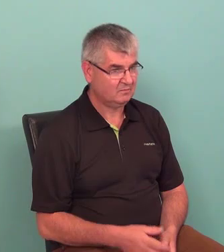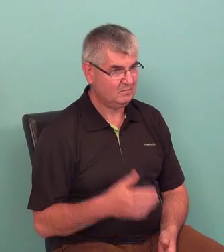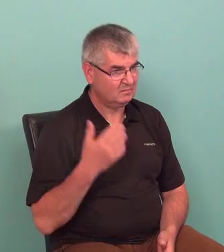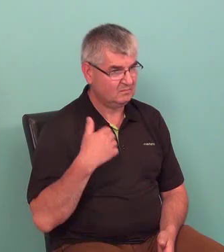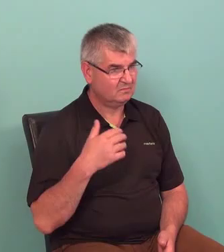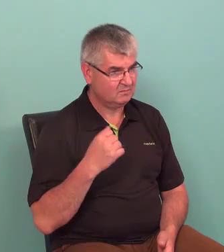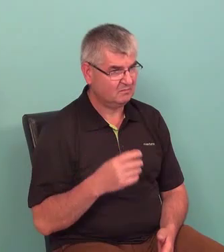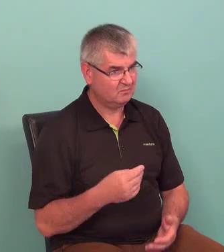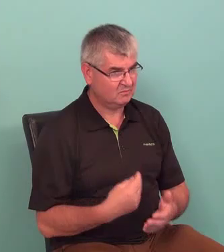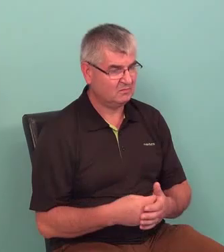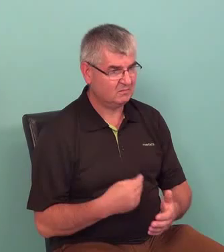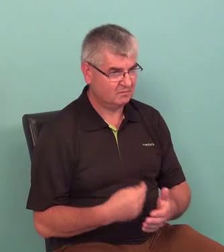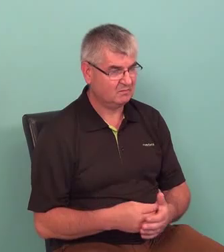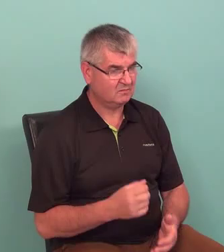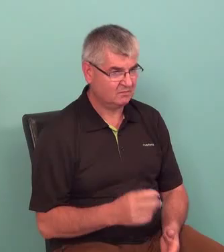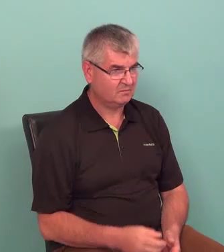Dawno kupiłem, tak.